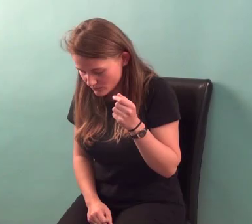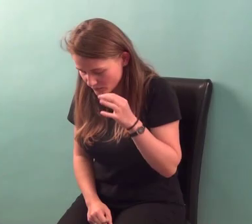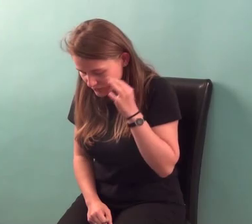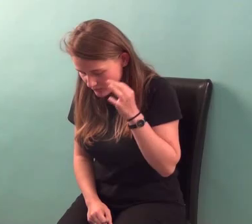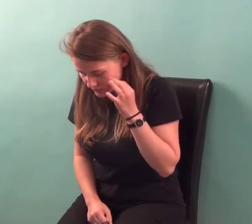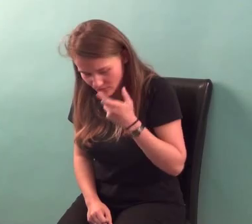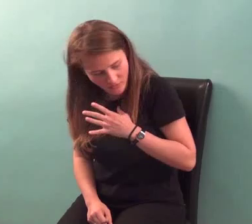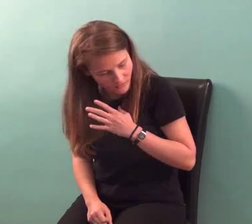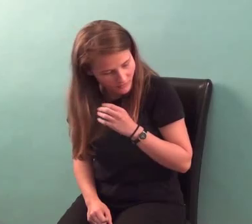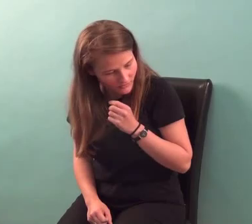Co robił kot?